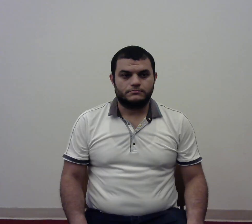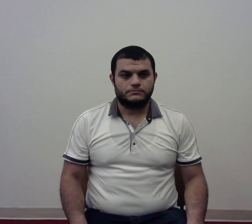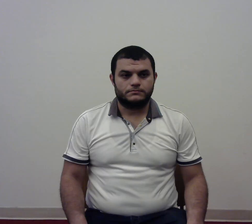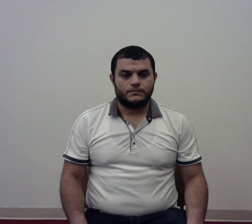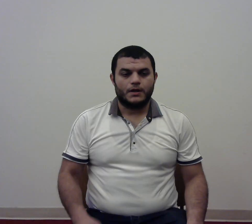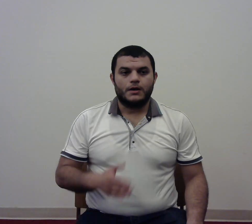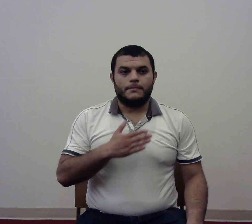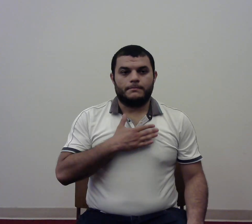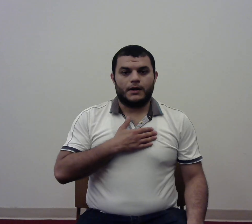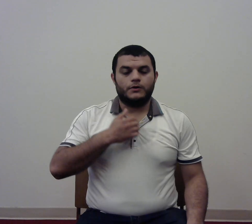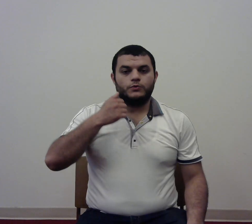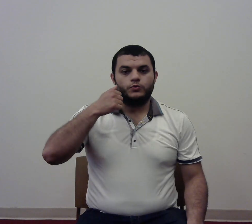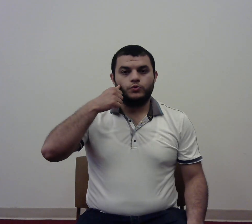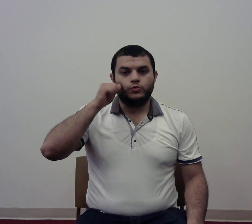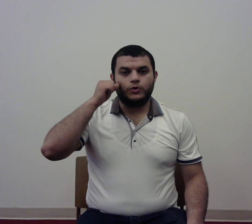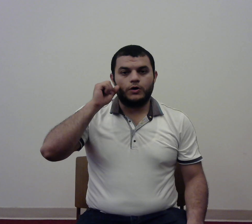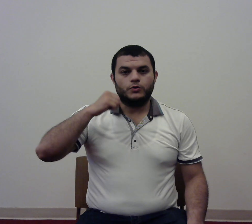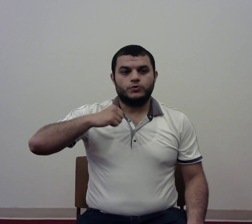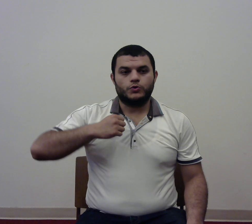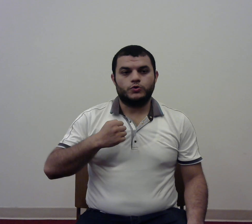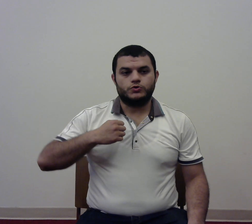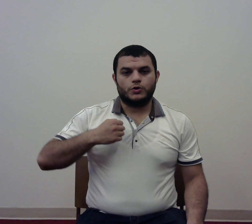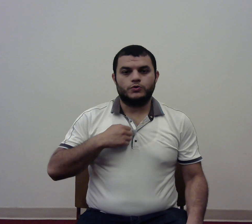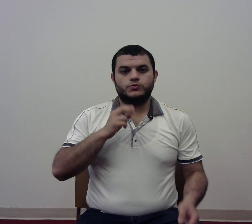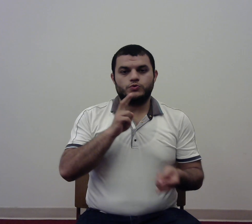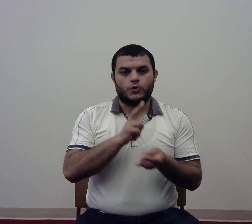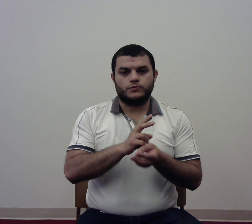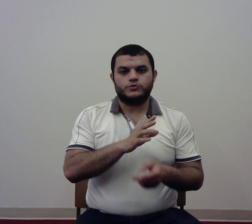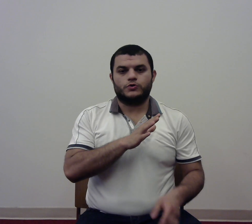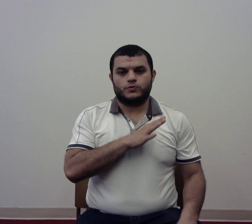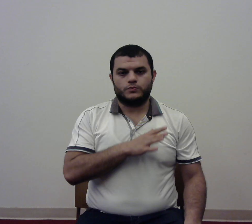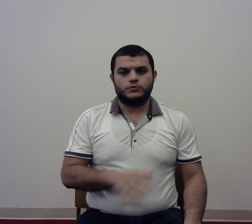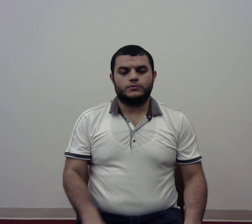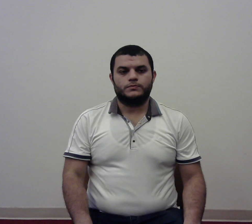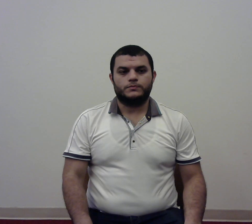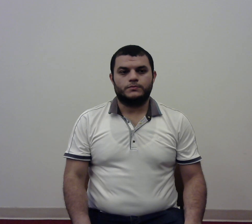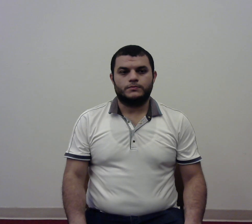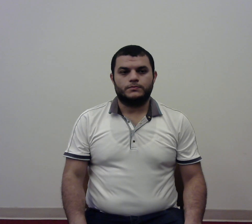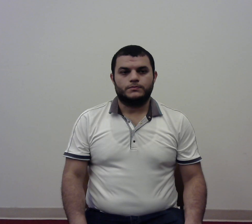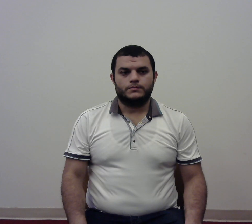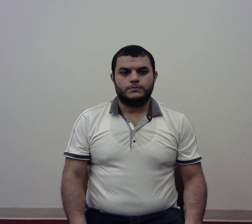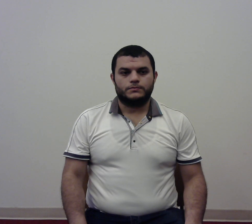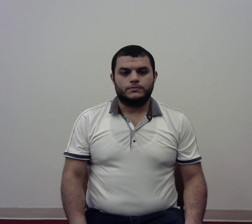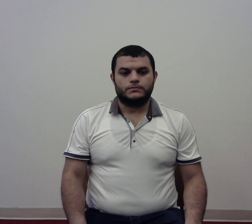Mən dünən dostlarımla görüşmüşdüm